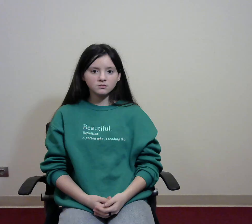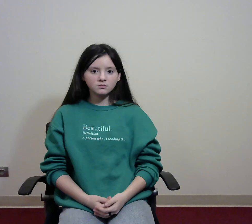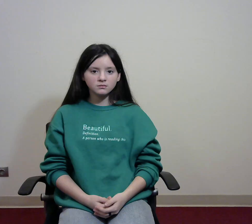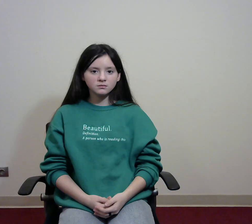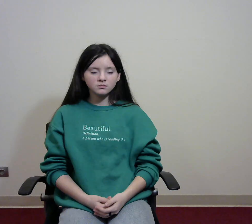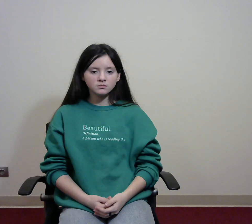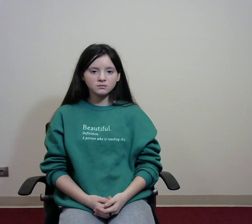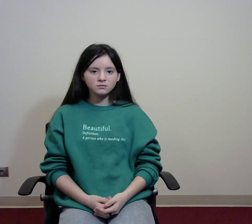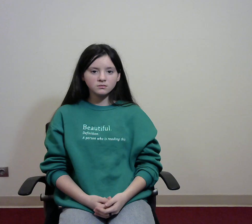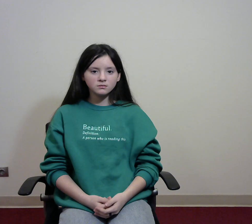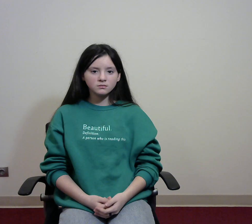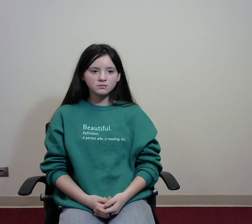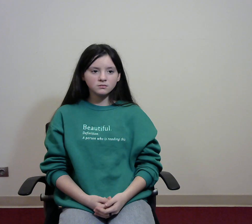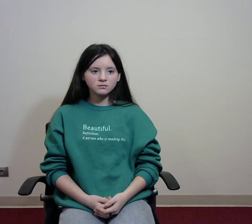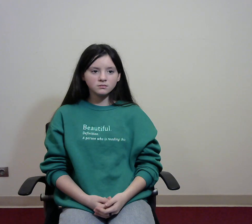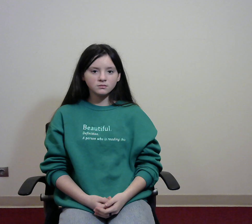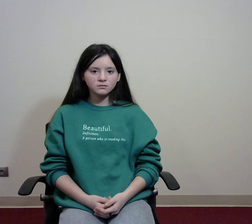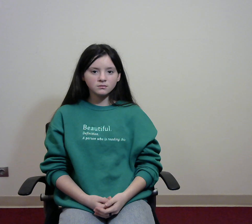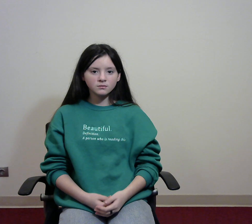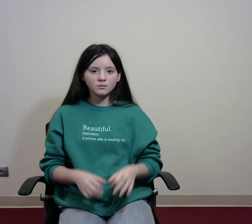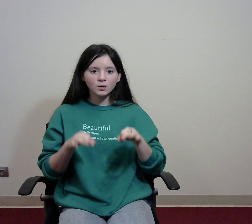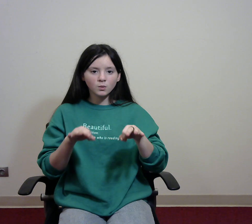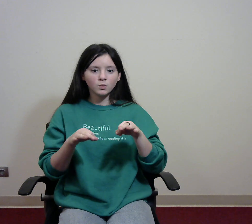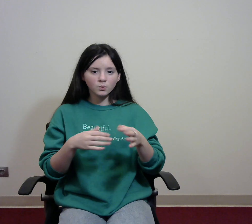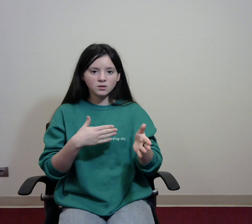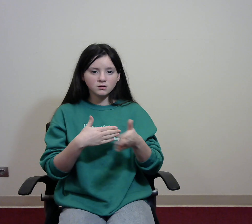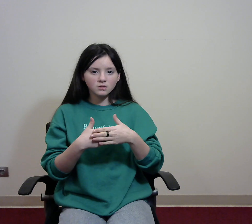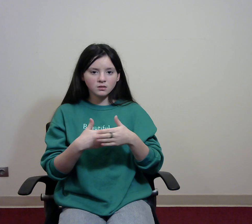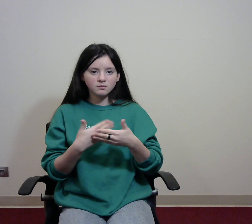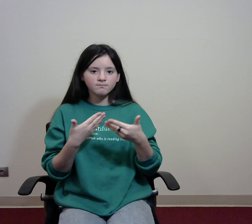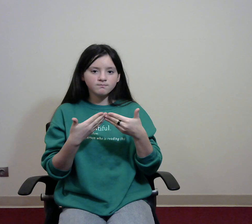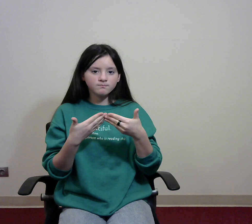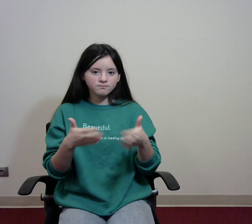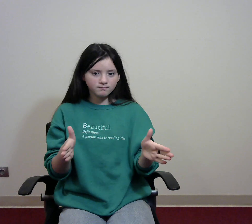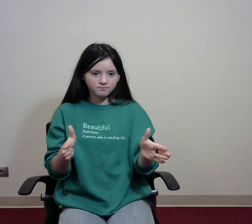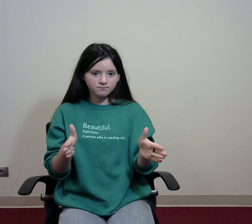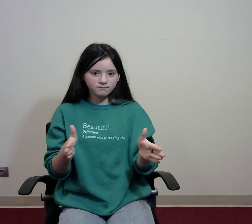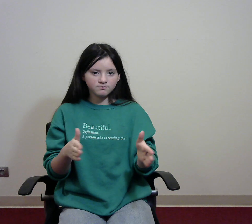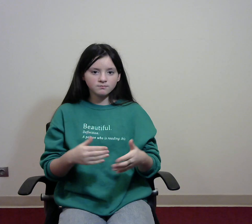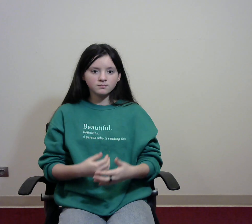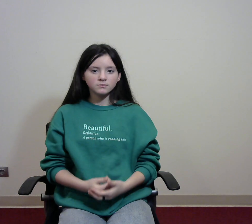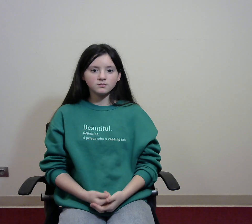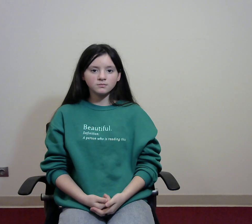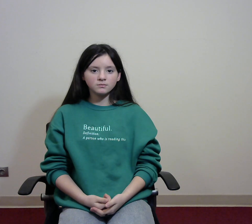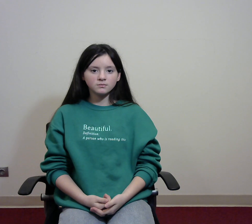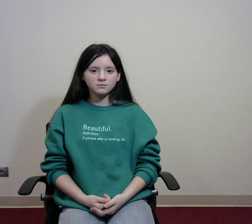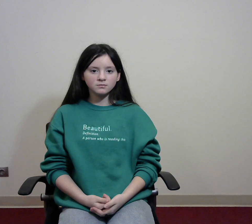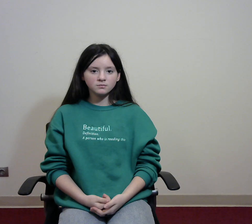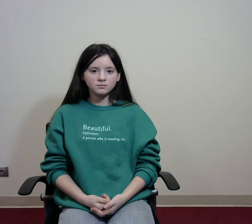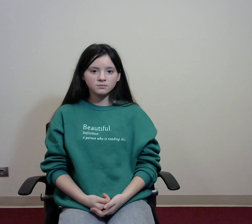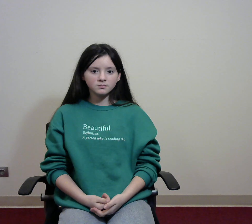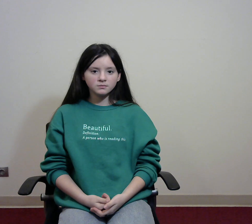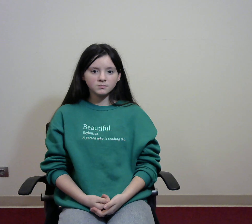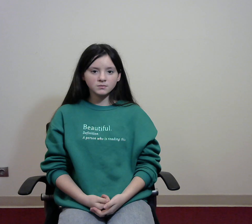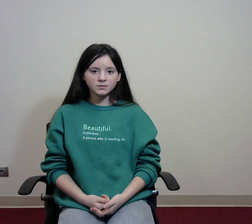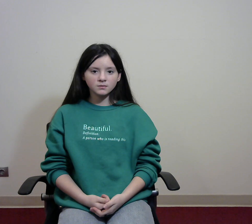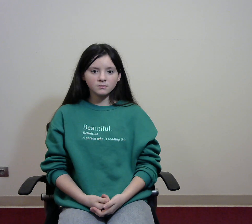Maşının qapısı açıqdır